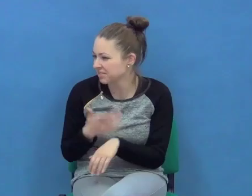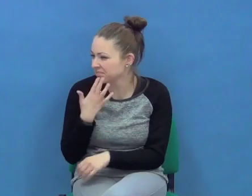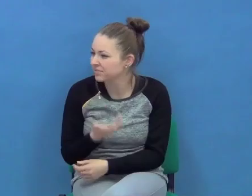Mówię.